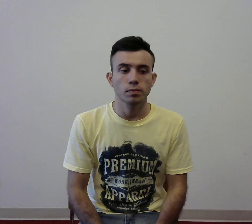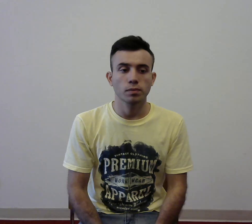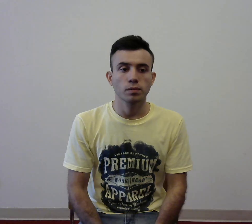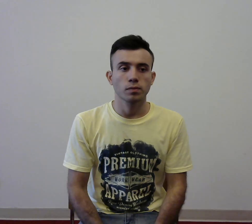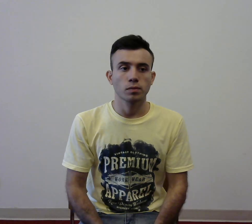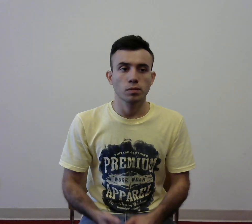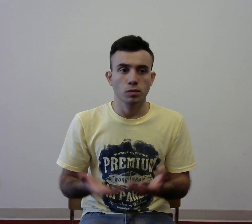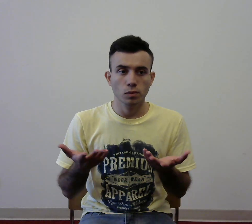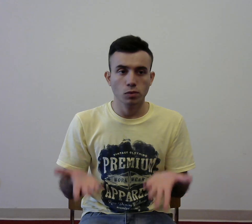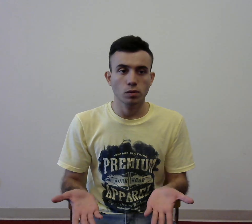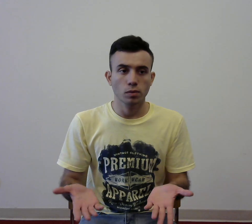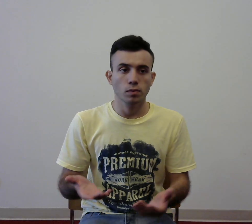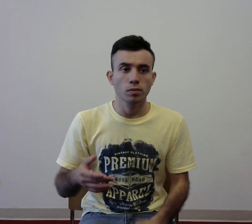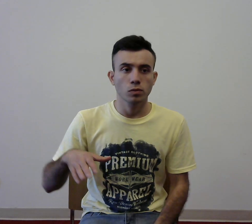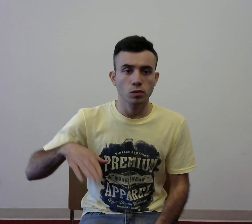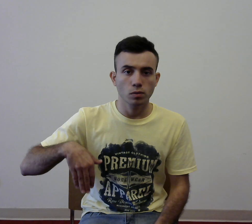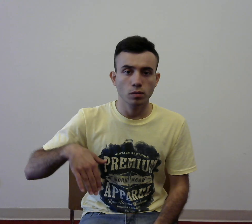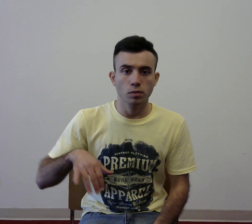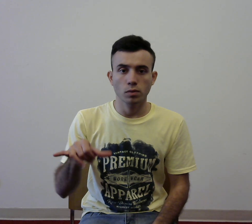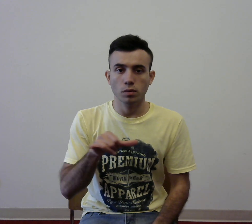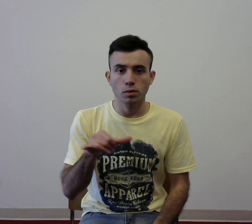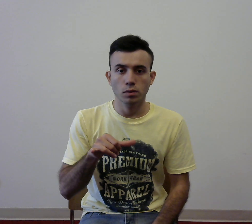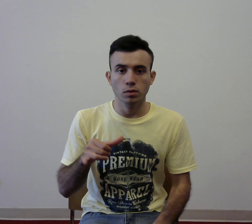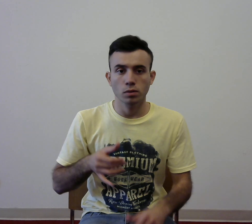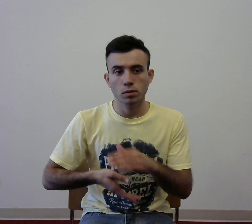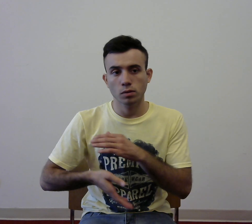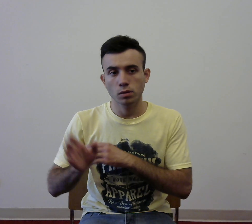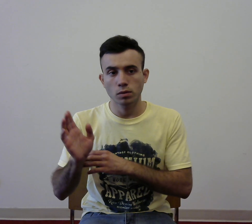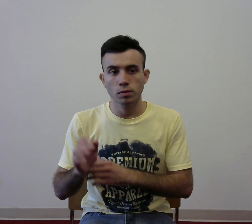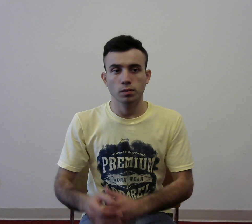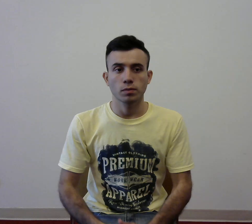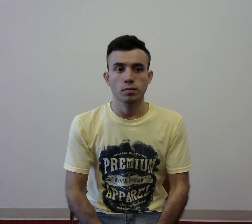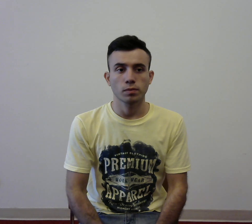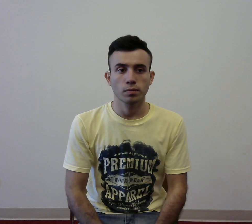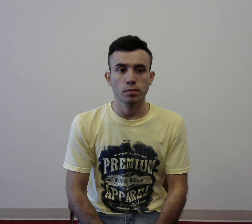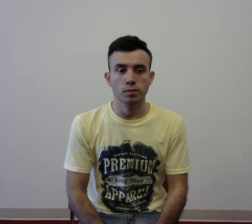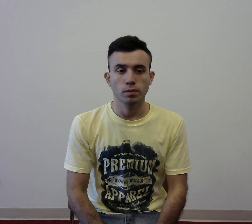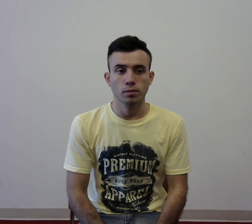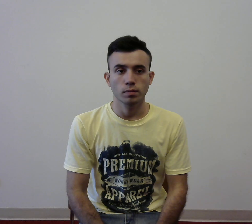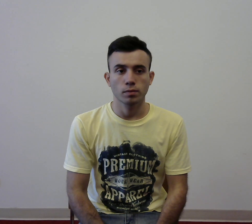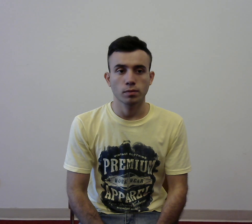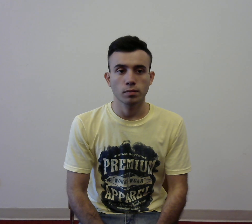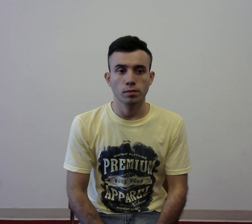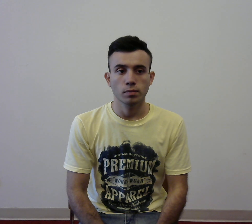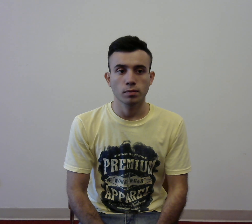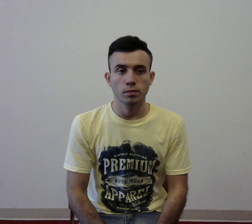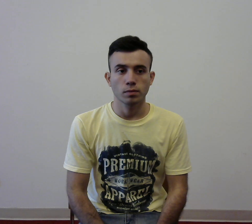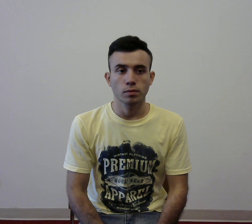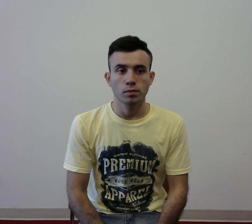Burdan sonra hara getməliyəm?